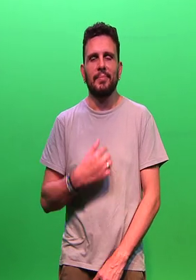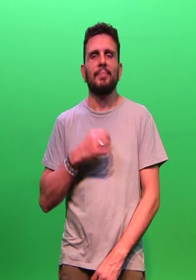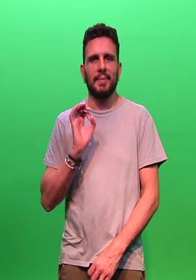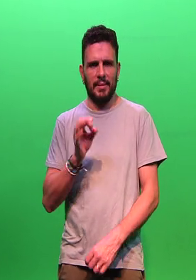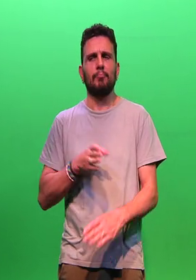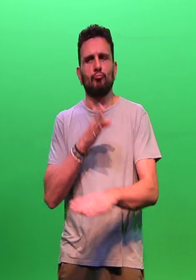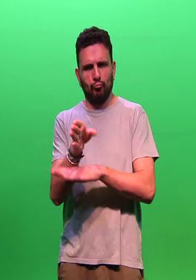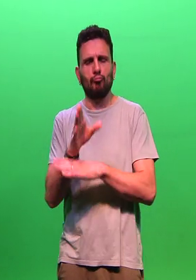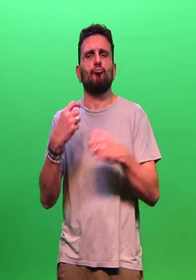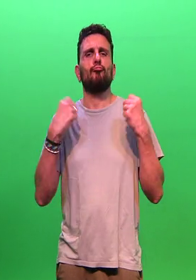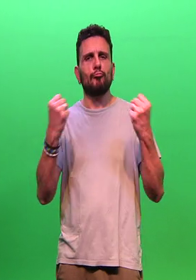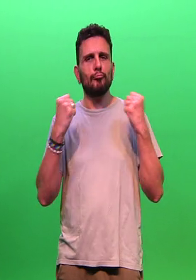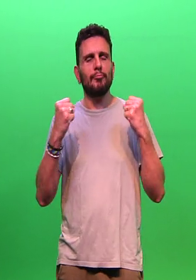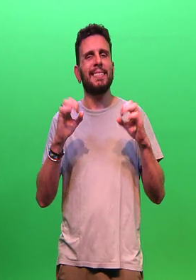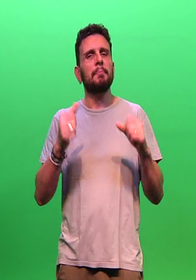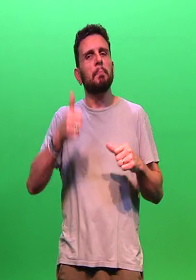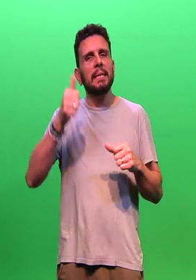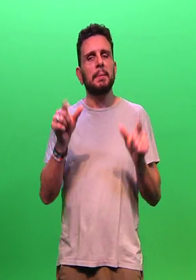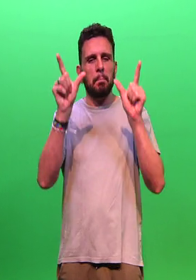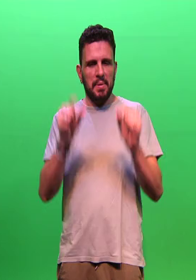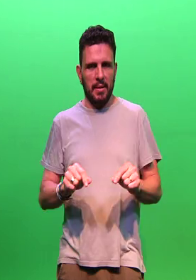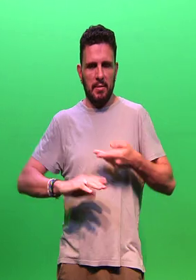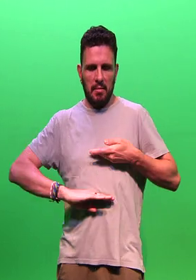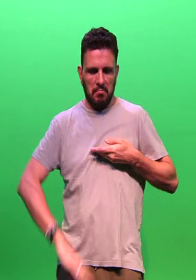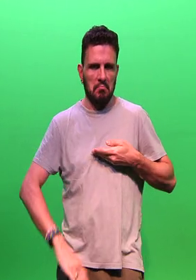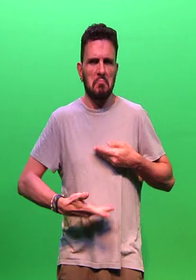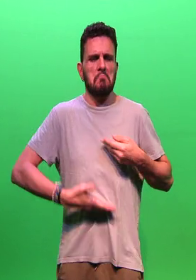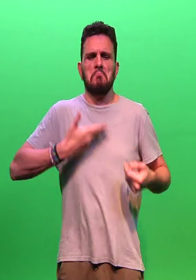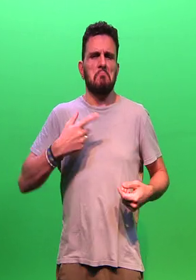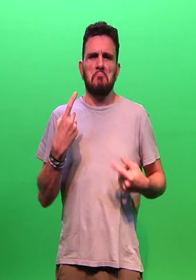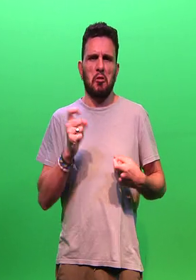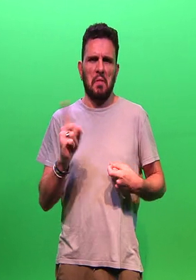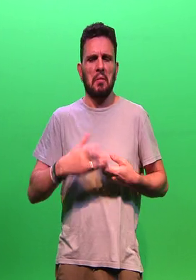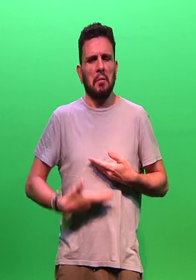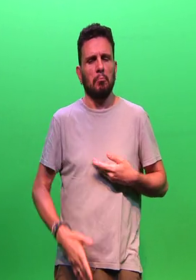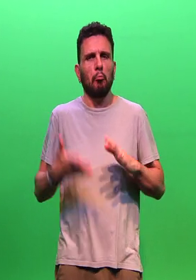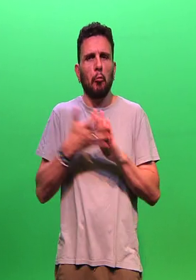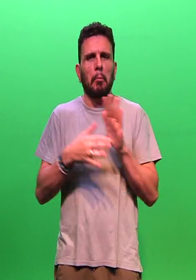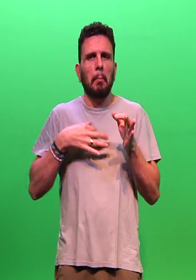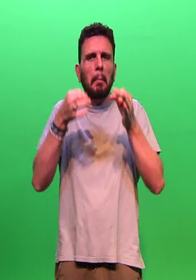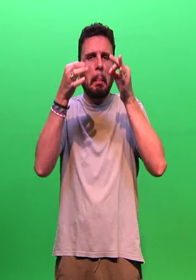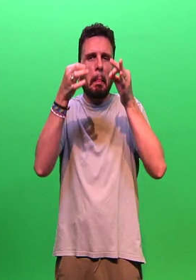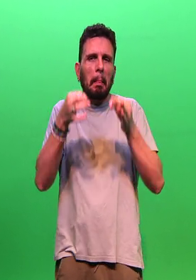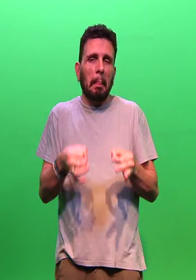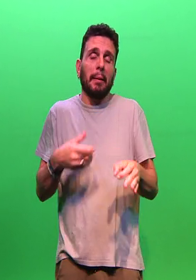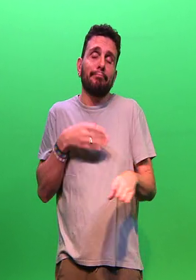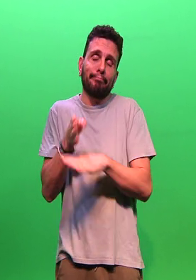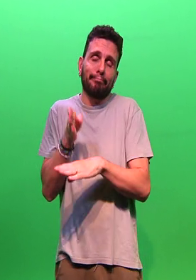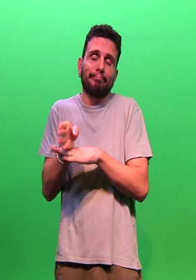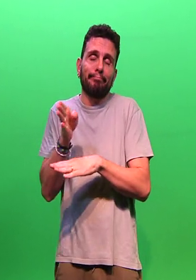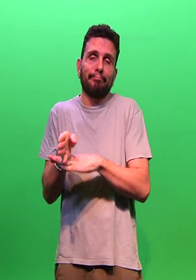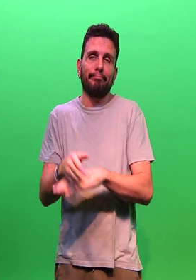Sí, vaig al gimnàs, treballo més les cames, el tren superior no em cal, treballo les cames perquè les tinc molt primer, i per això hi vaig.